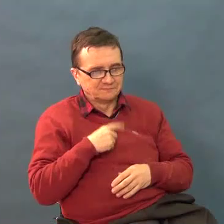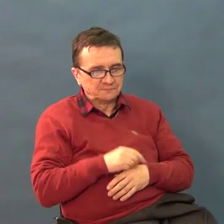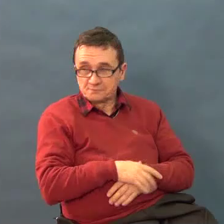Aha.